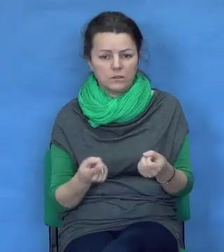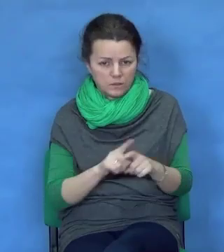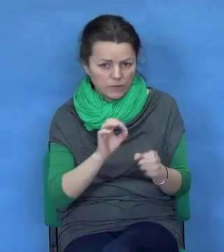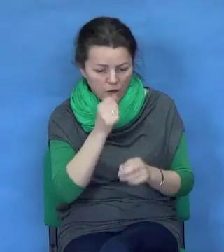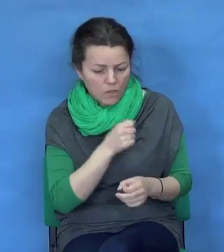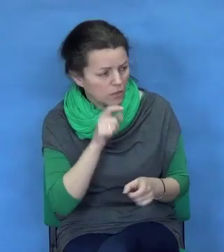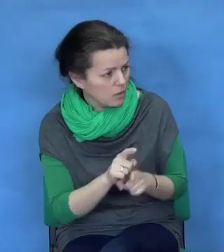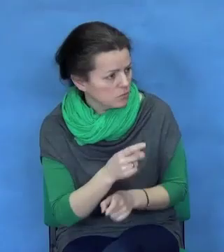Tak samo z lodami.